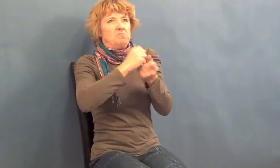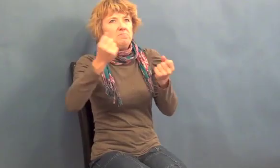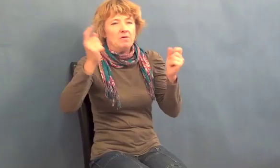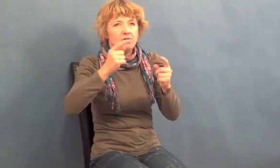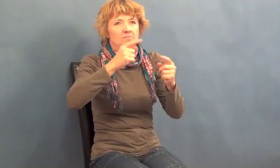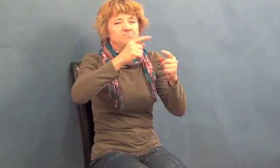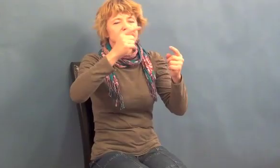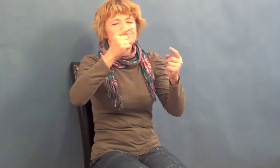Obudzili się.